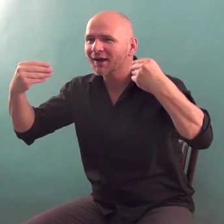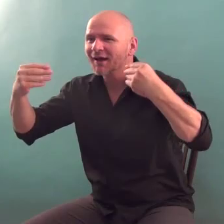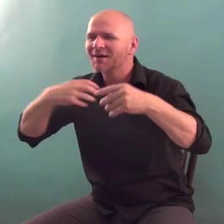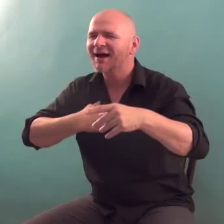Bajka.